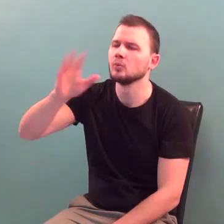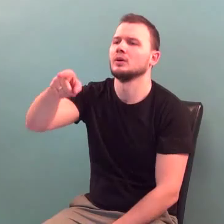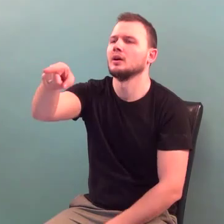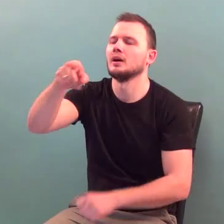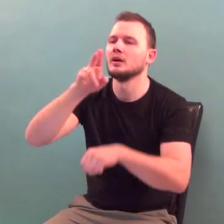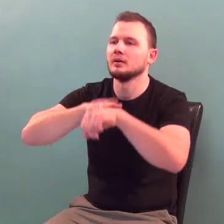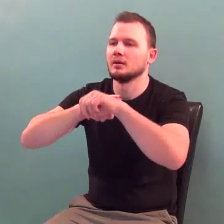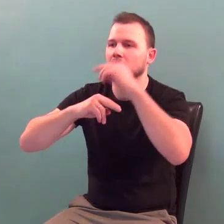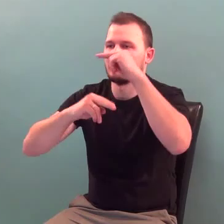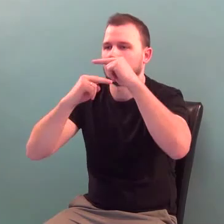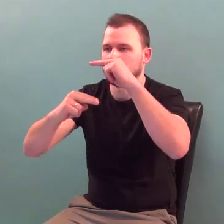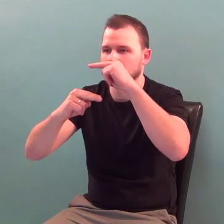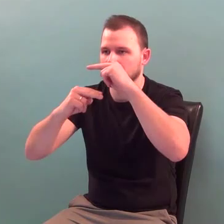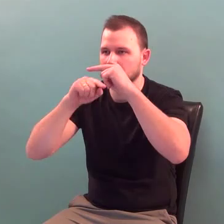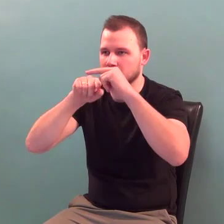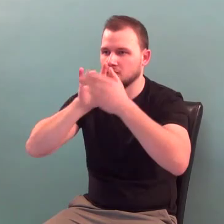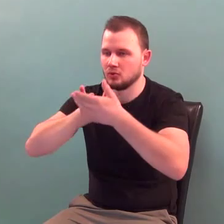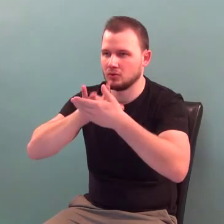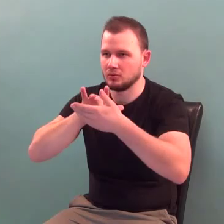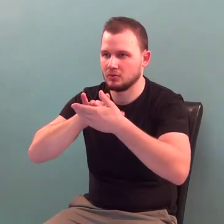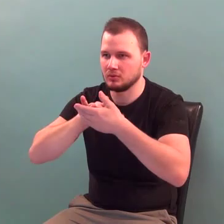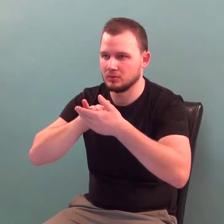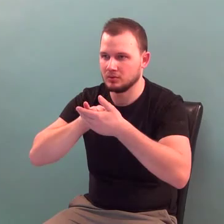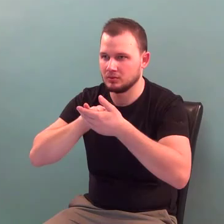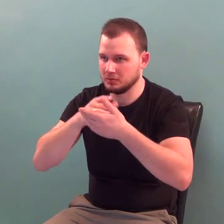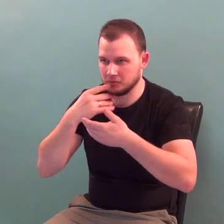W skrócie podaj mi zakres godzin, od... do...